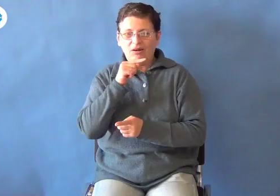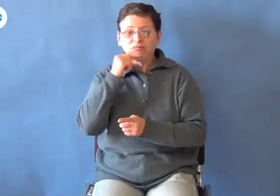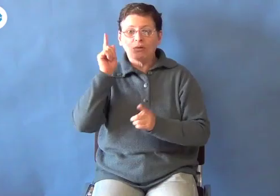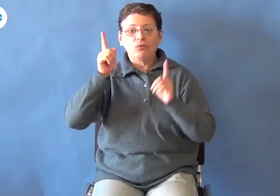Czerwony.